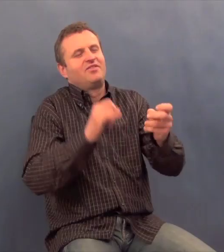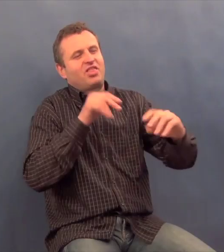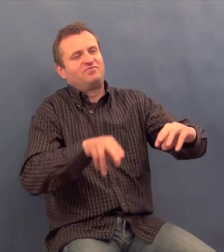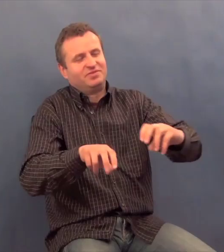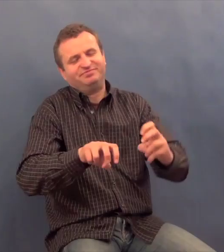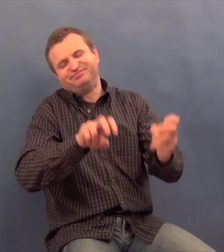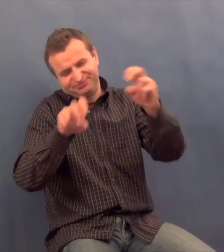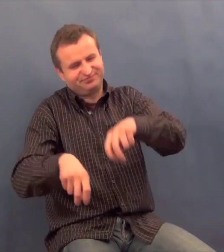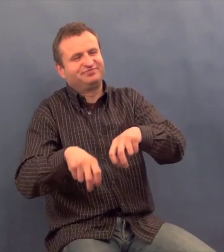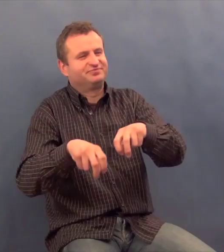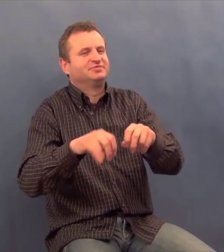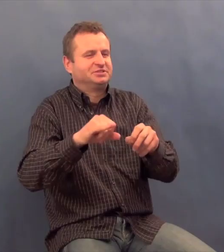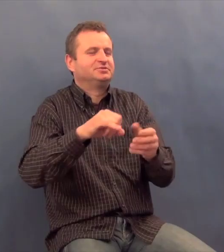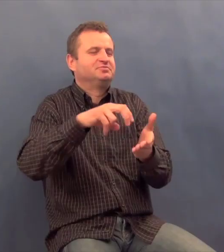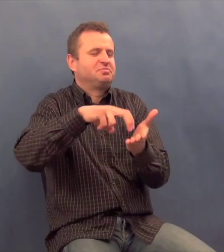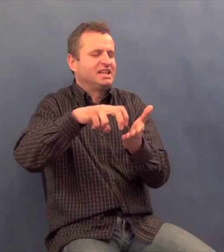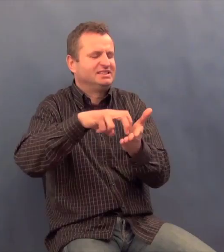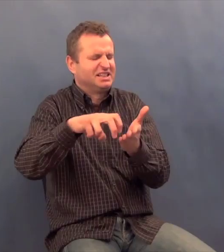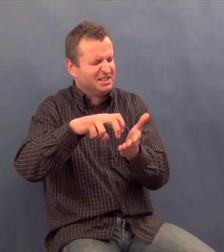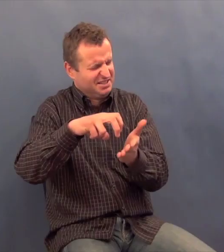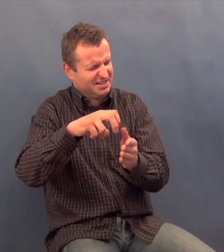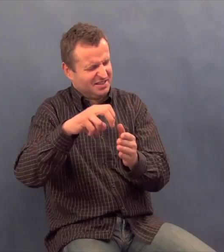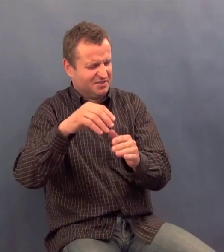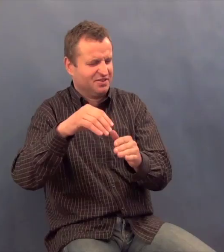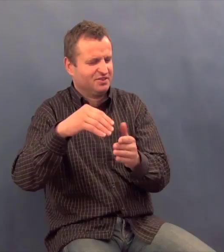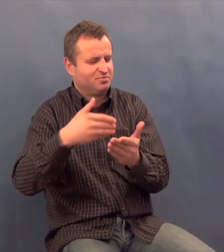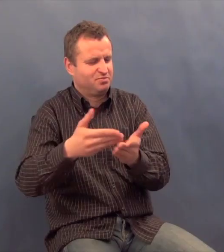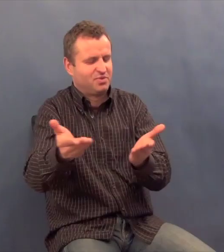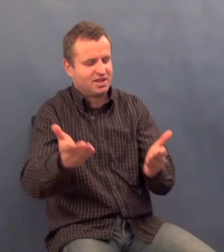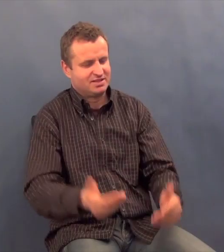Pływają, wyskakują z wody i idą gdzieś... na pole.